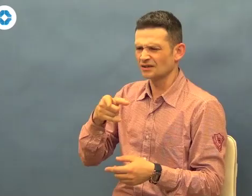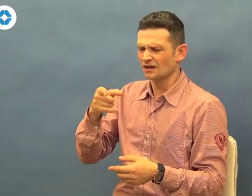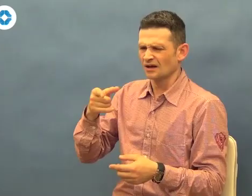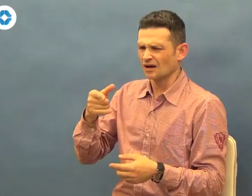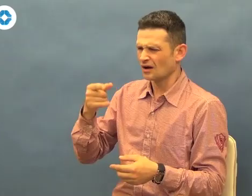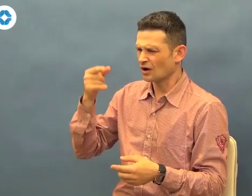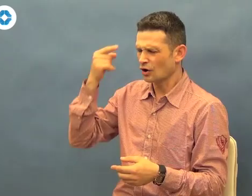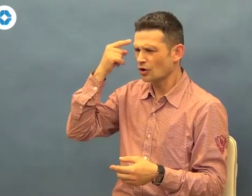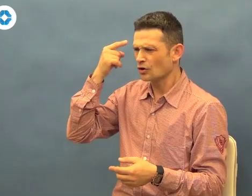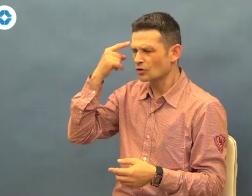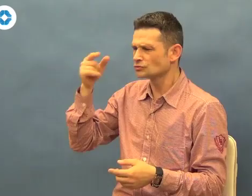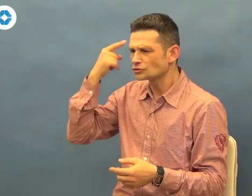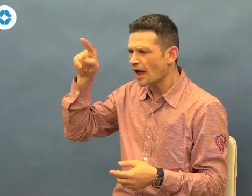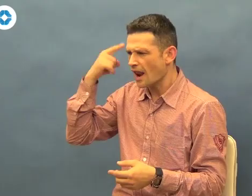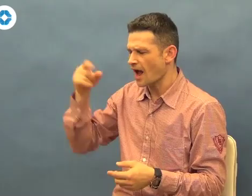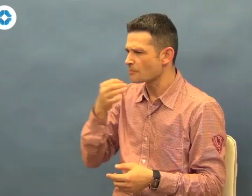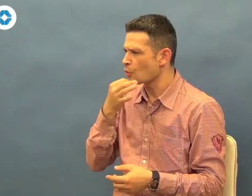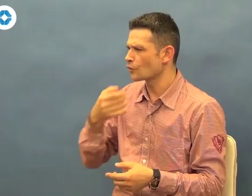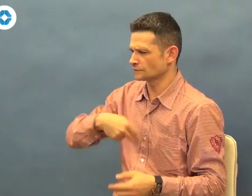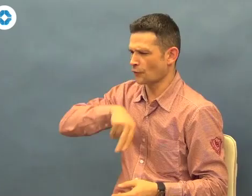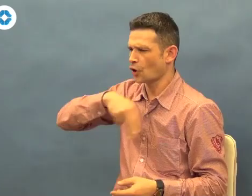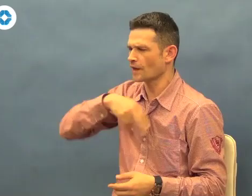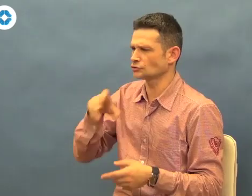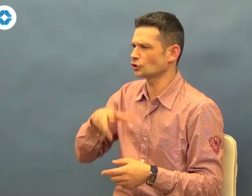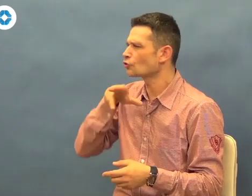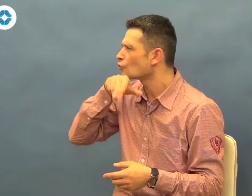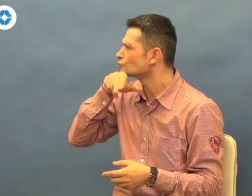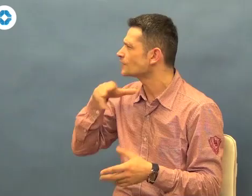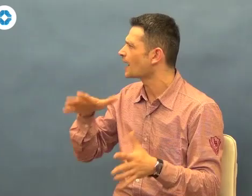...młode cielę z dzwonkiem na szyi albo chyba kozę.